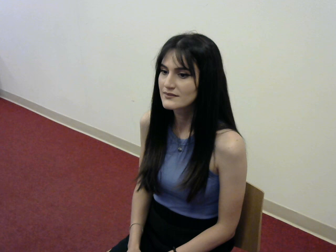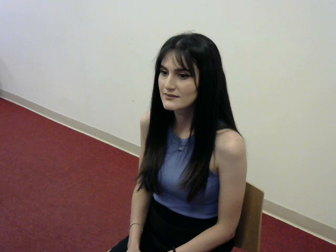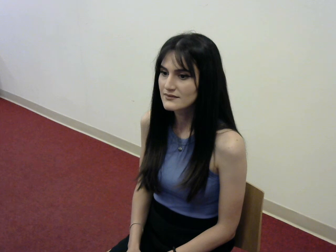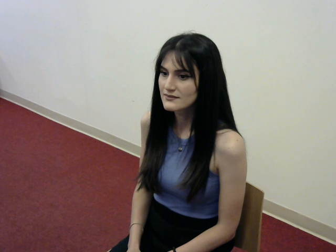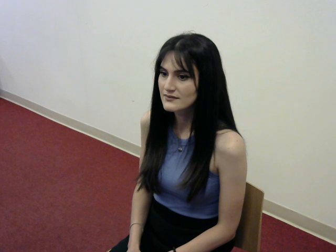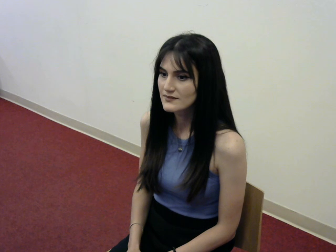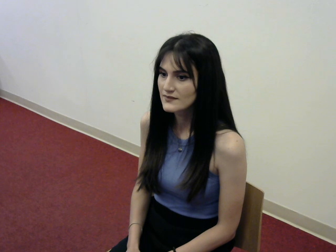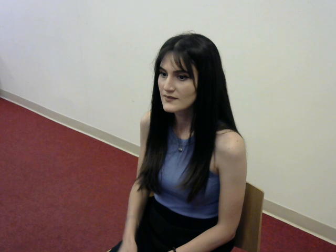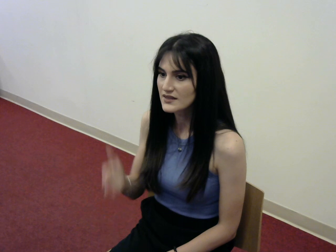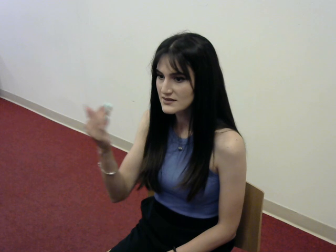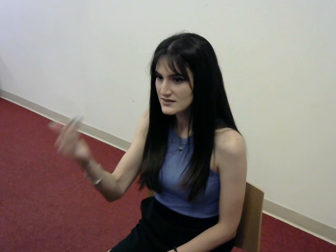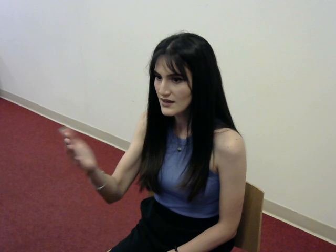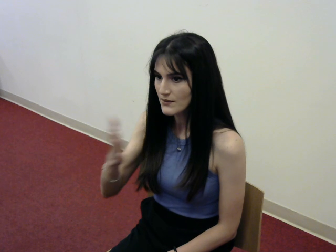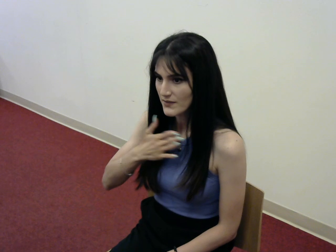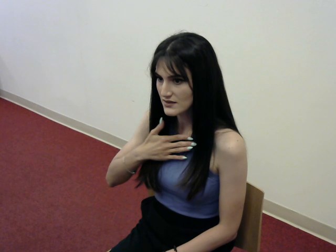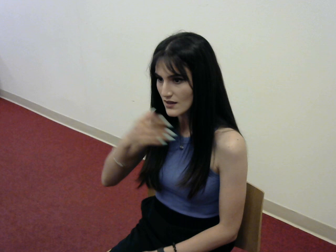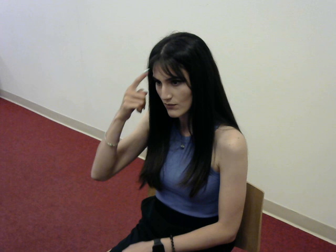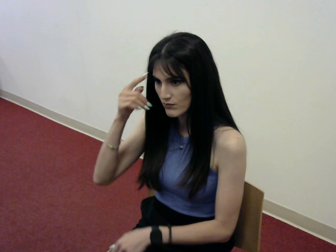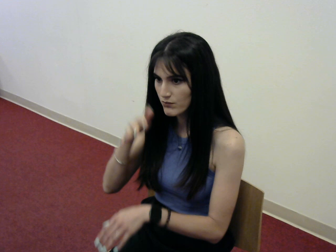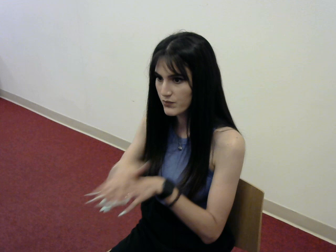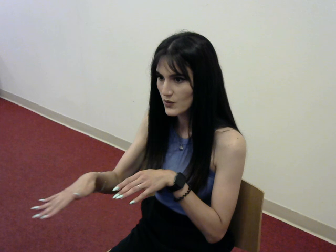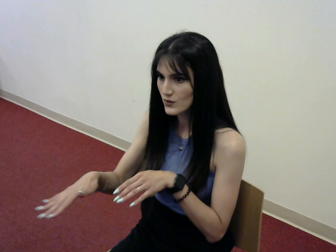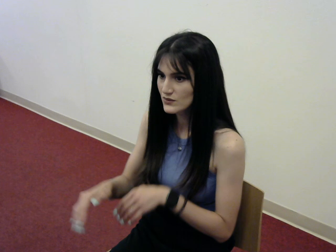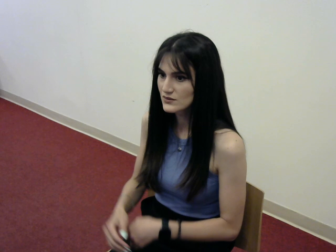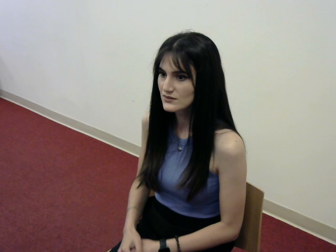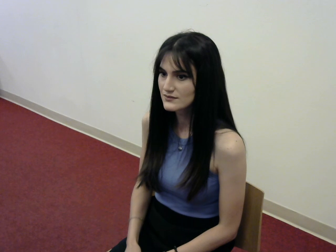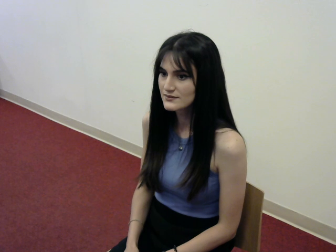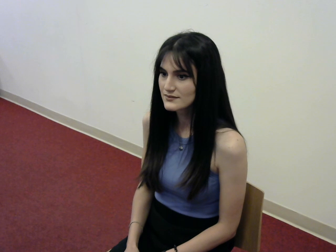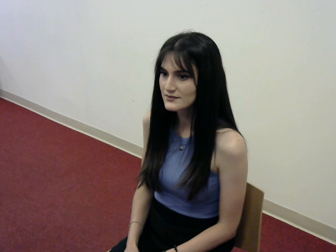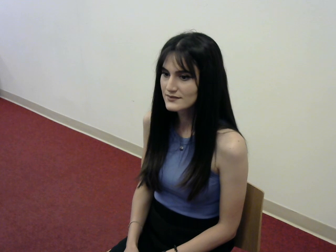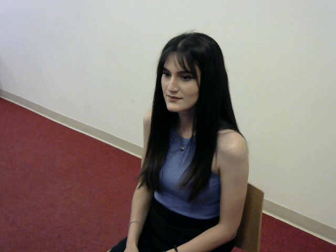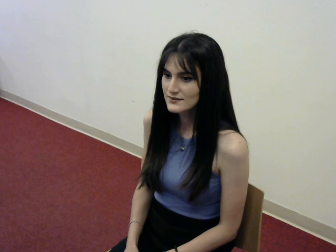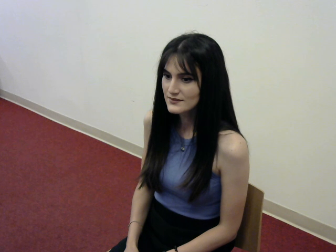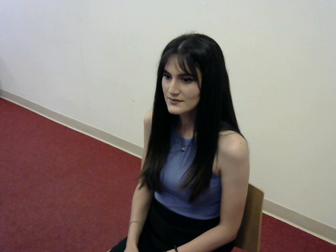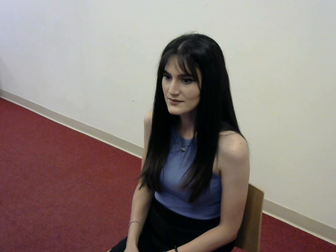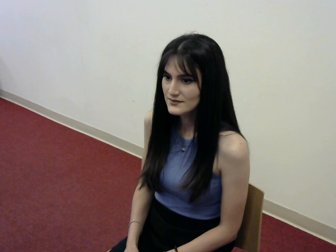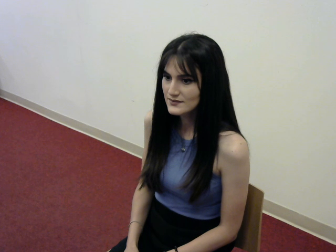Siz məni başa düşürsüz?